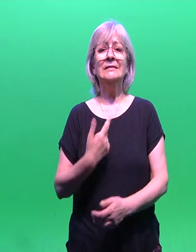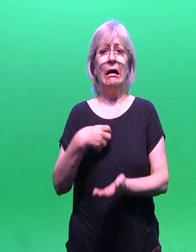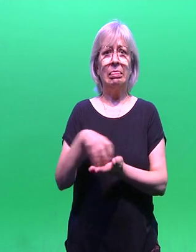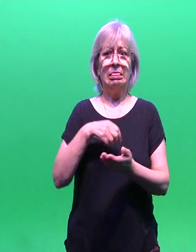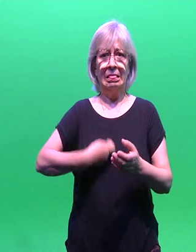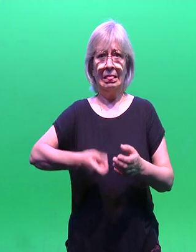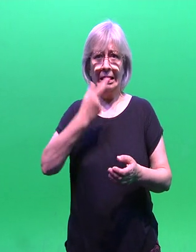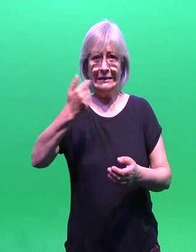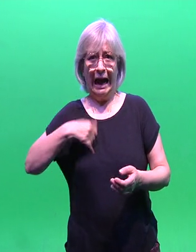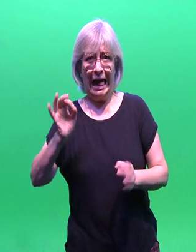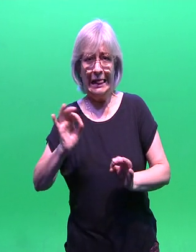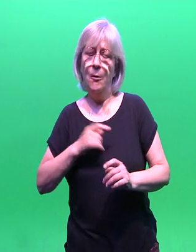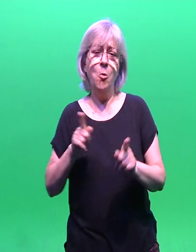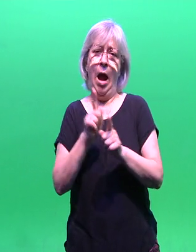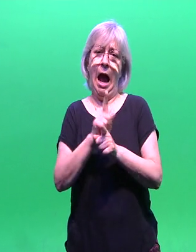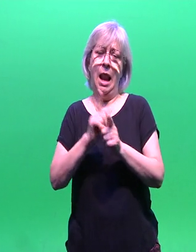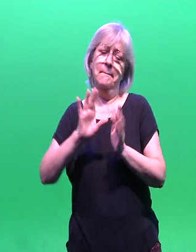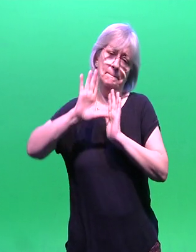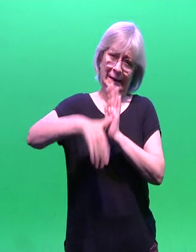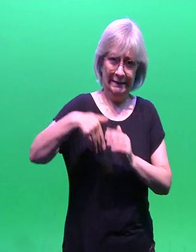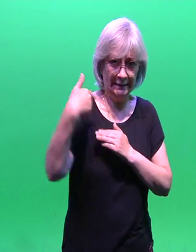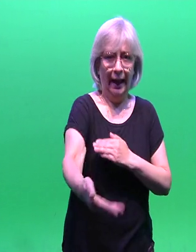No sé si ja m'he pres la pastilla o no, però és igual, ho faré més tard.